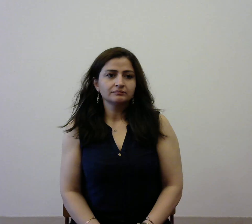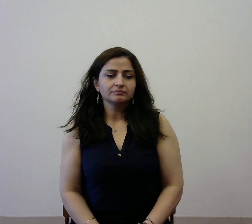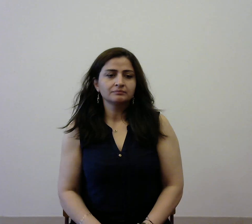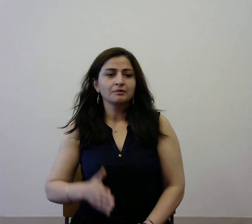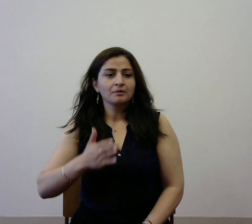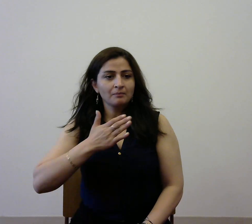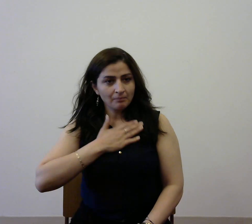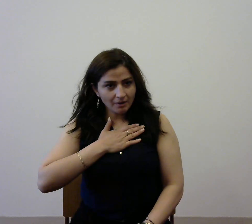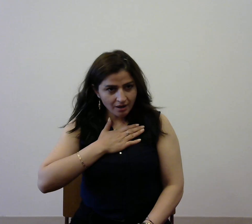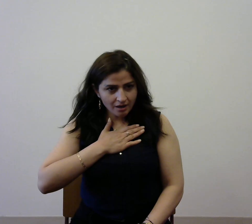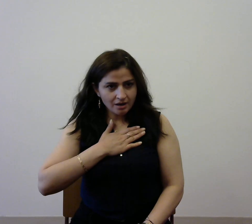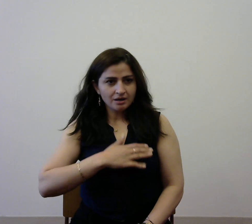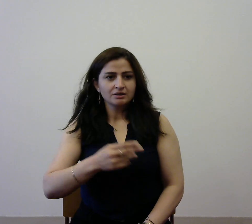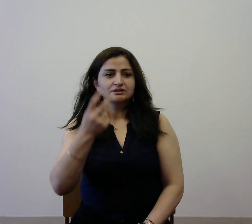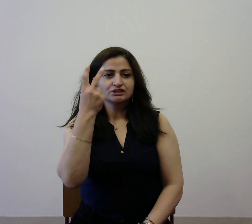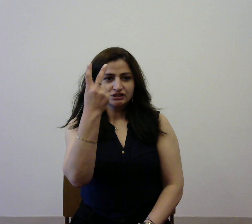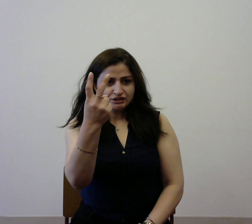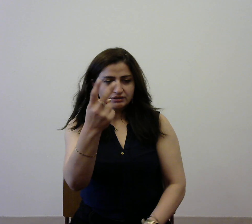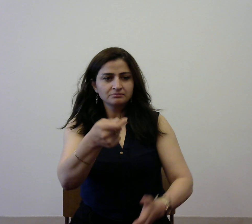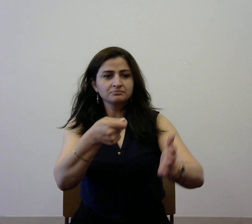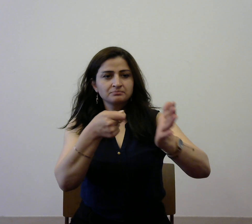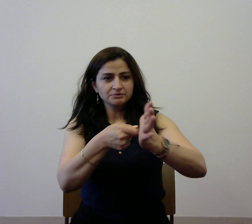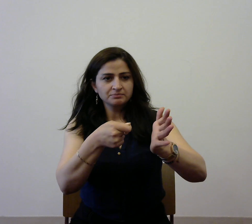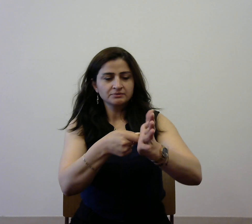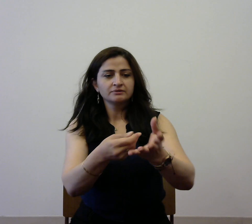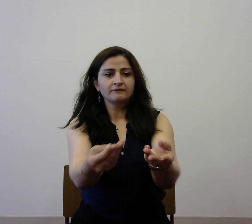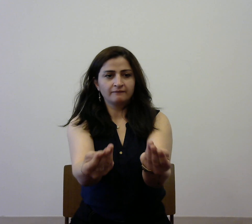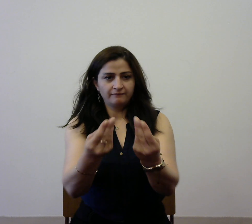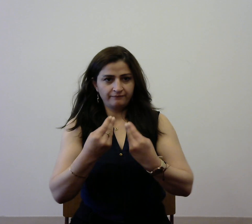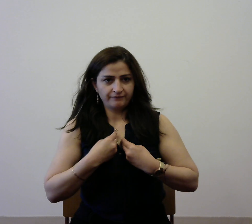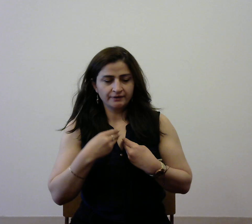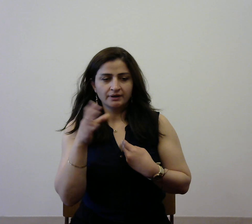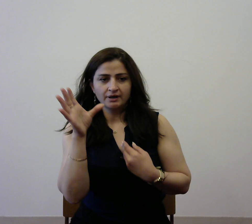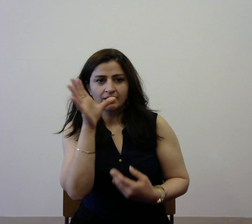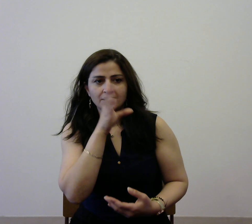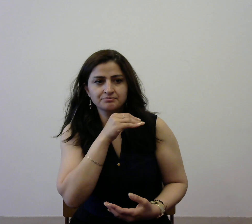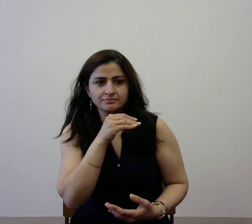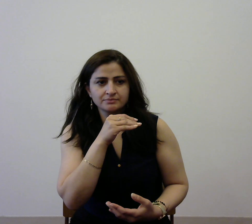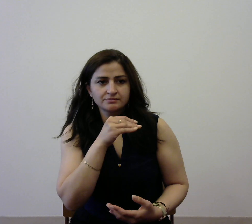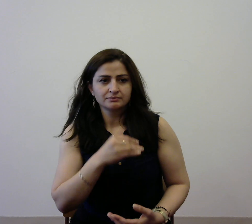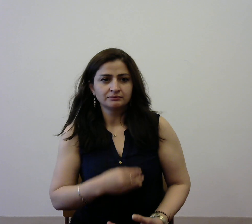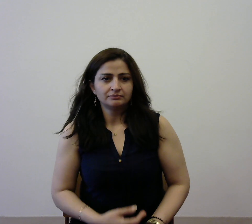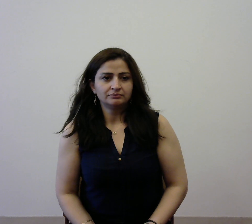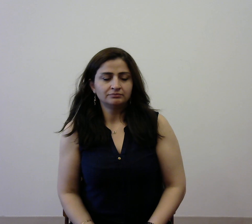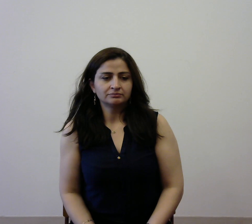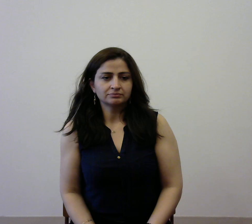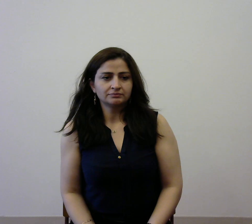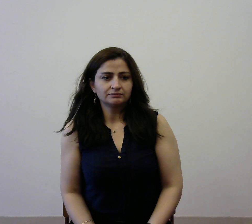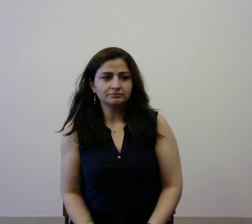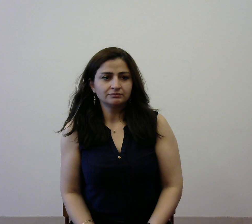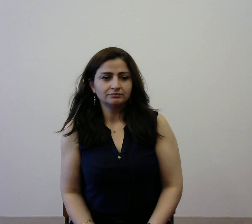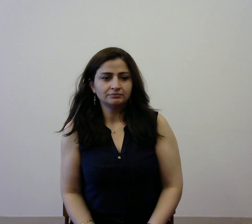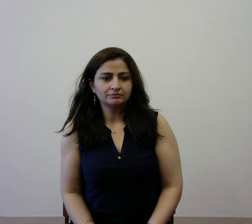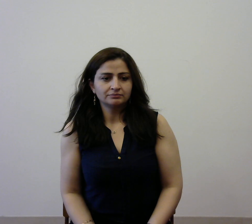Mənə 2 bilet verə bilərsinizmi?